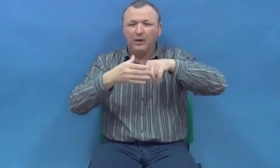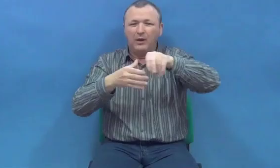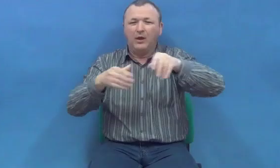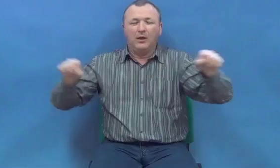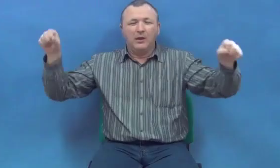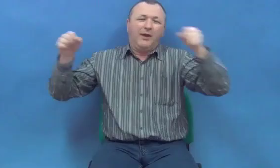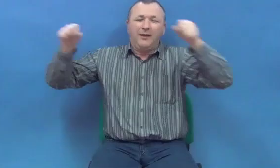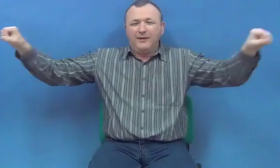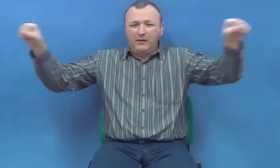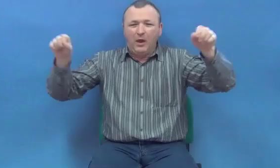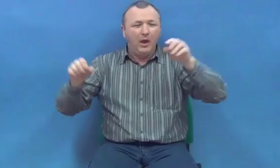Szedł dalej wymachując rękami.